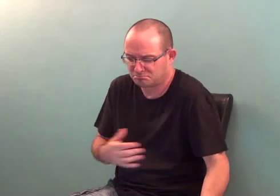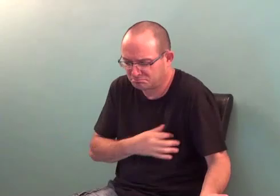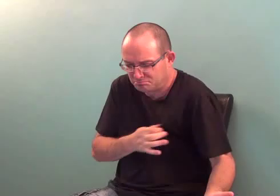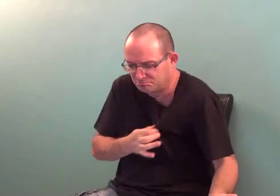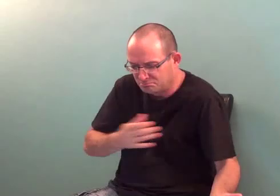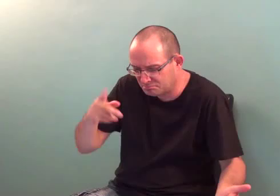Obojętnie.